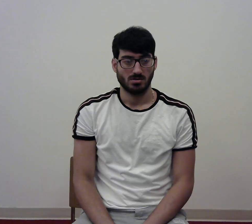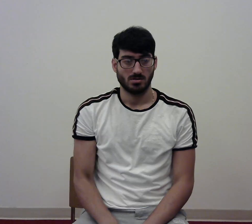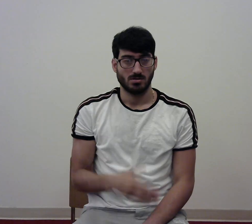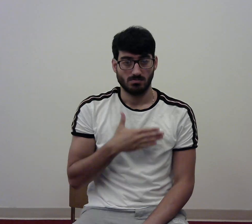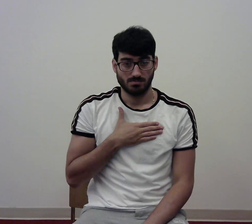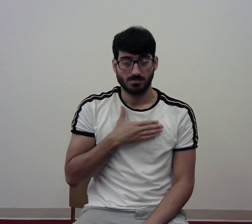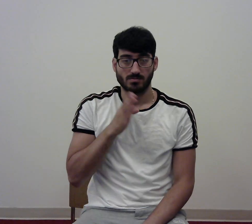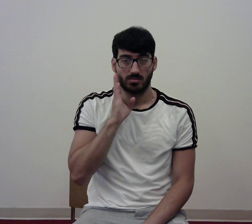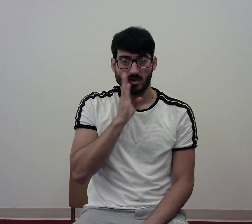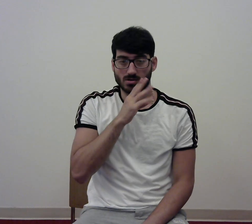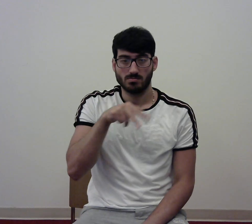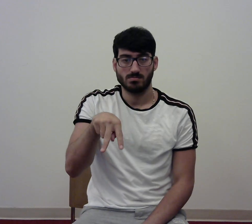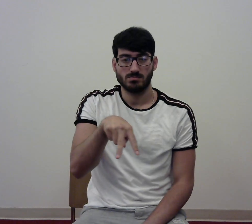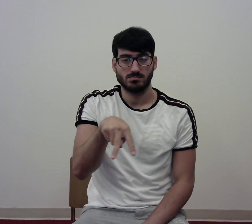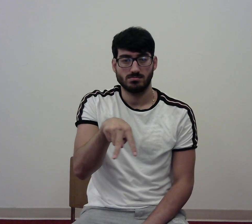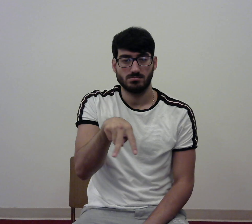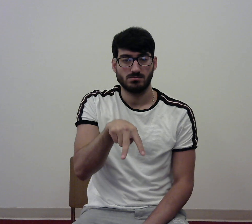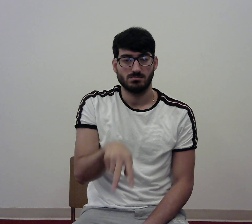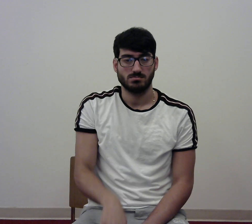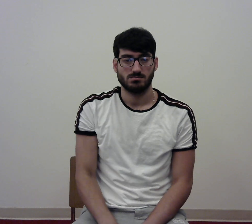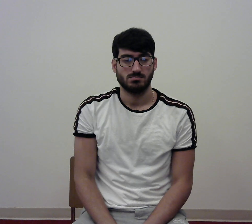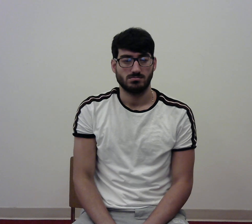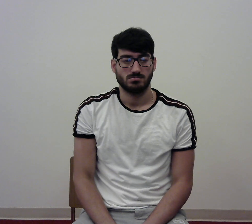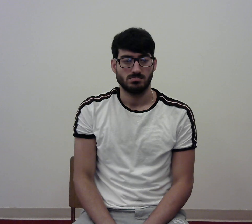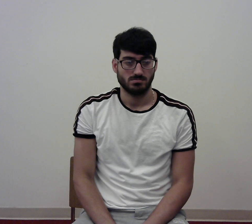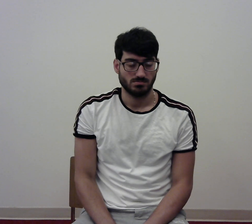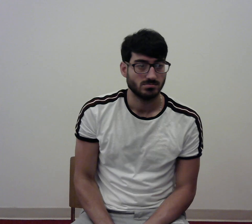Mənim anam Lənkərandandır